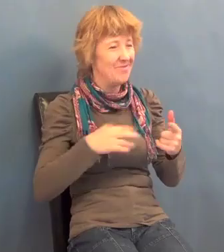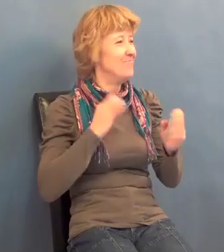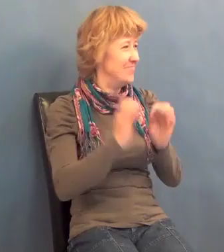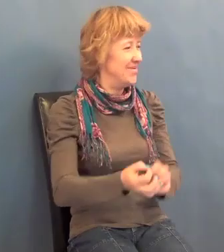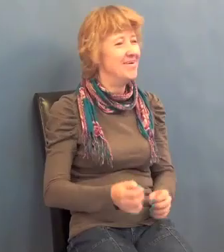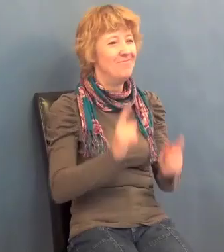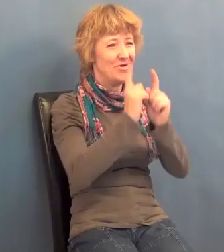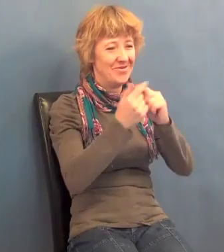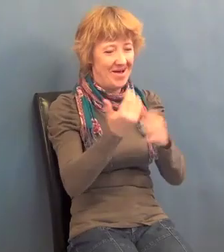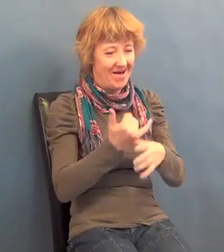Tak, sobota pasuje, zgadza się.